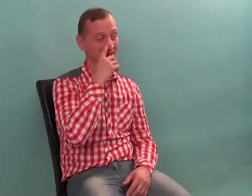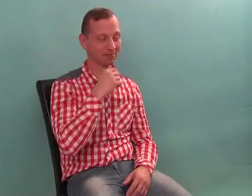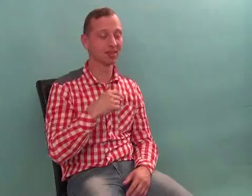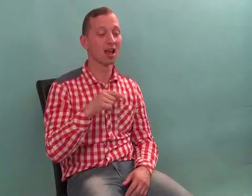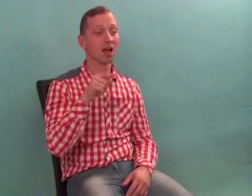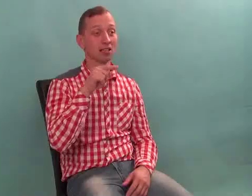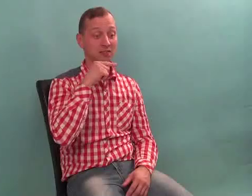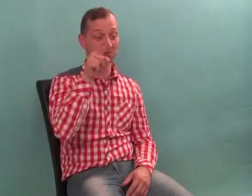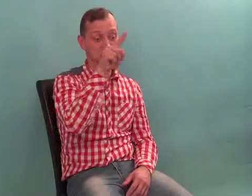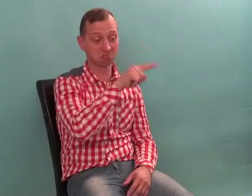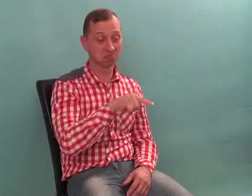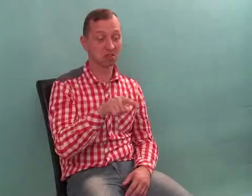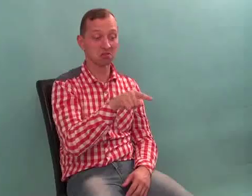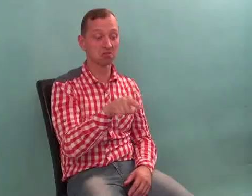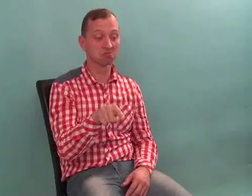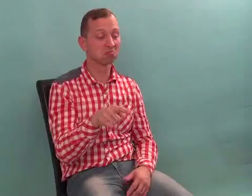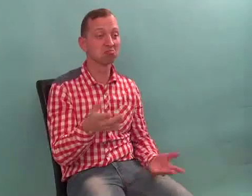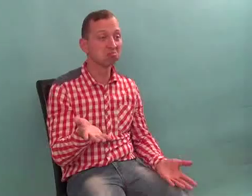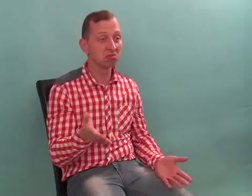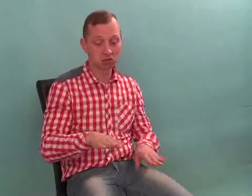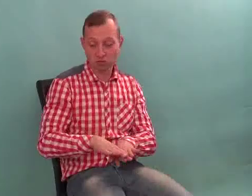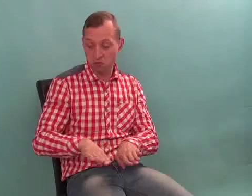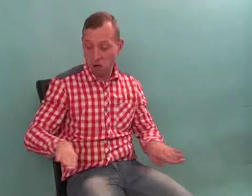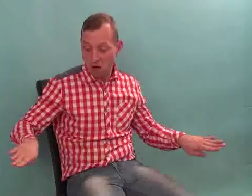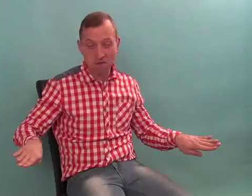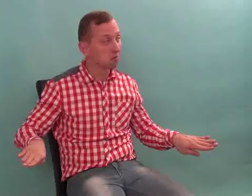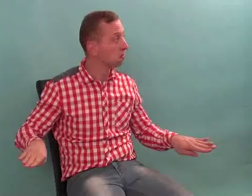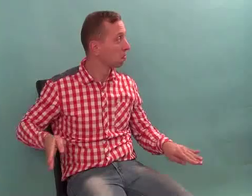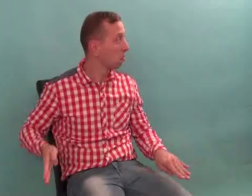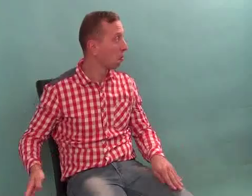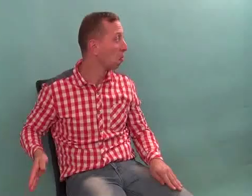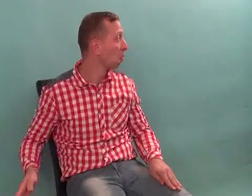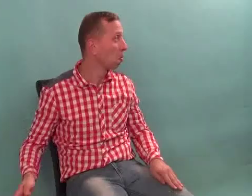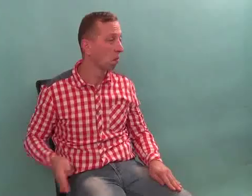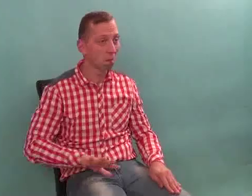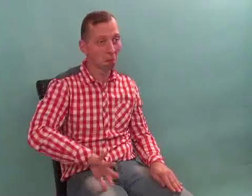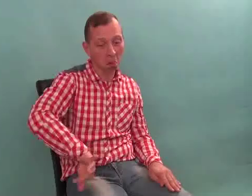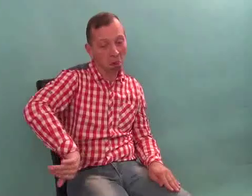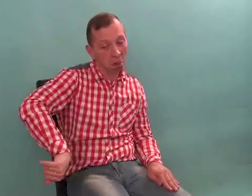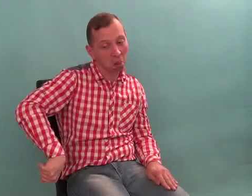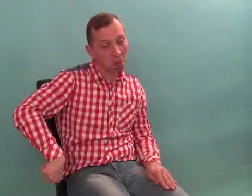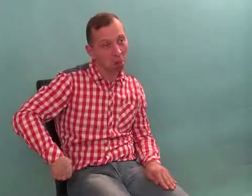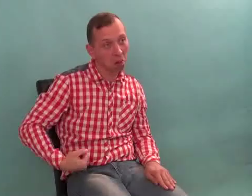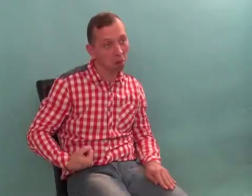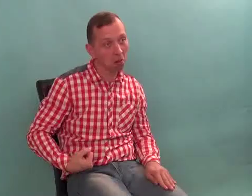Czerwone skreślone koło, to znaczy, że nie wolno siadać na ławce i jej piłować, a potem ją ukraść.